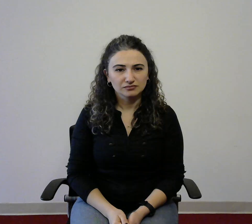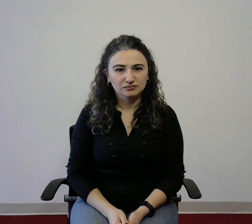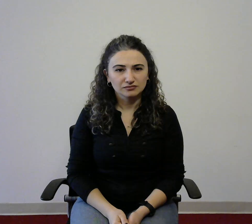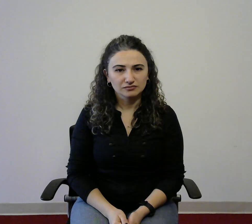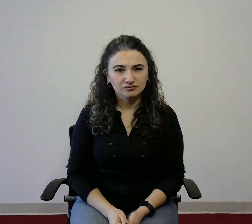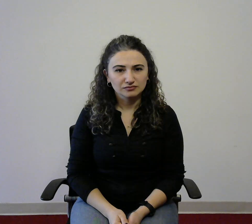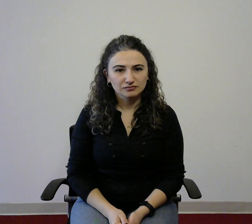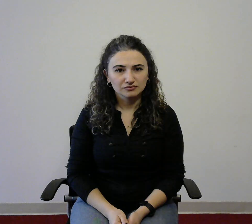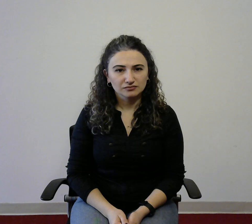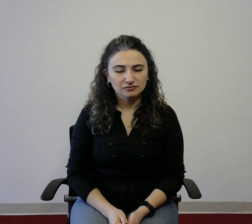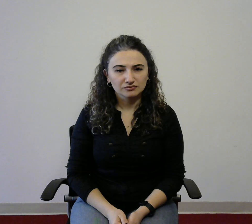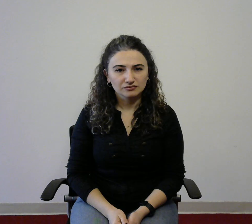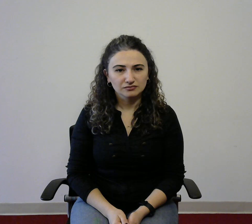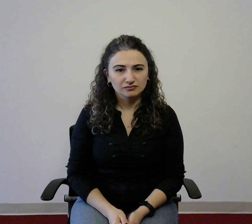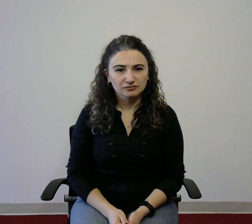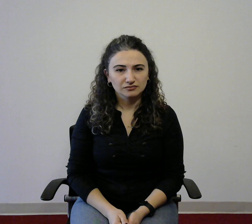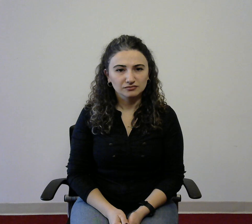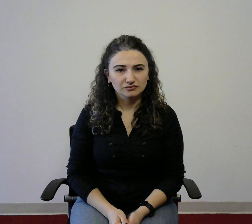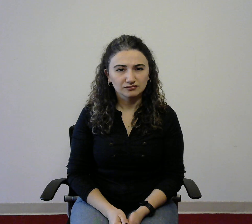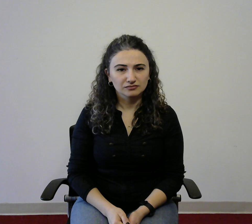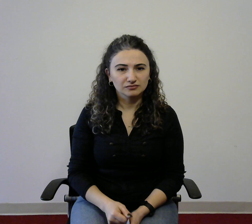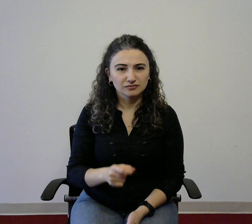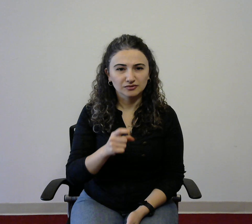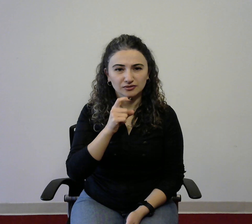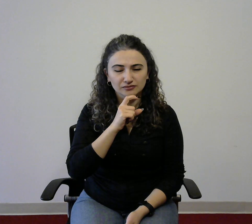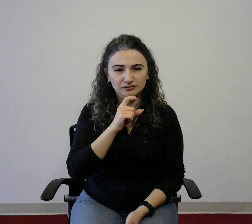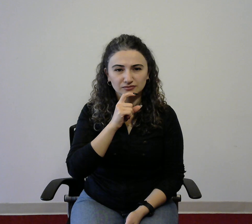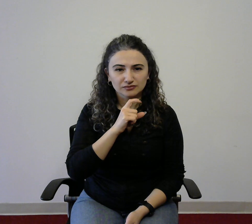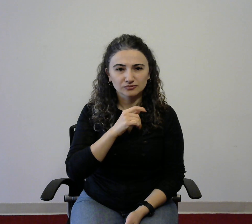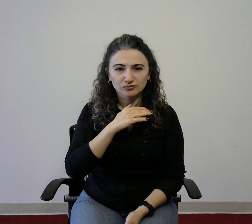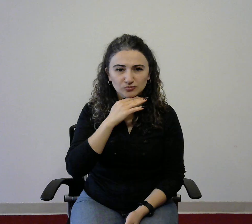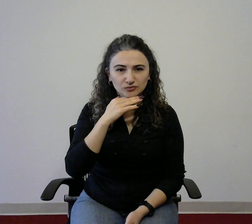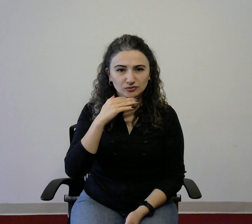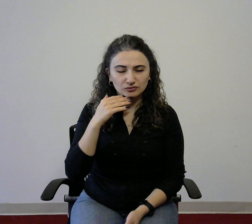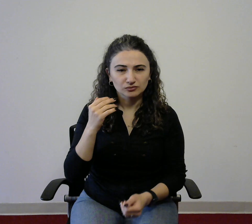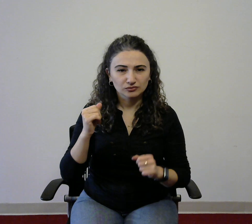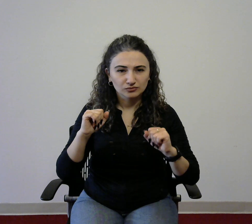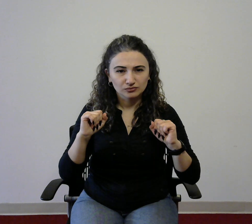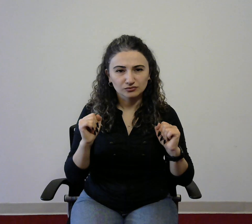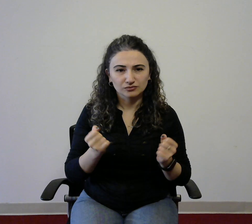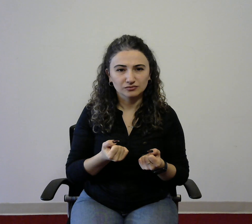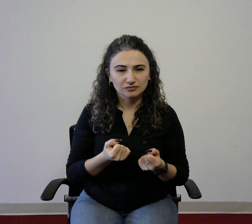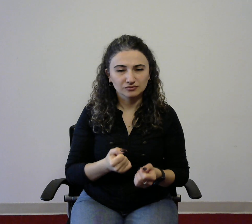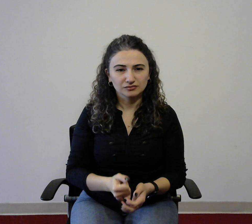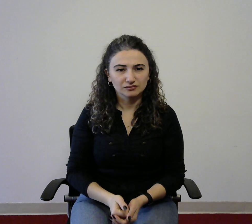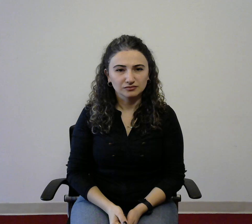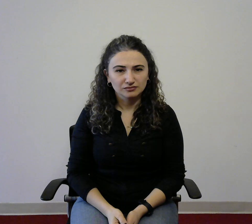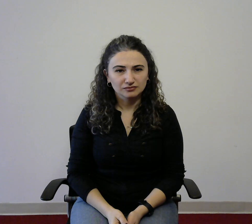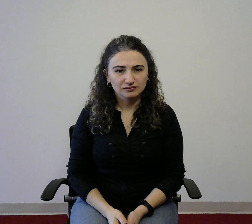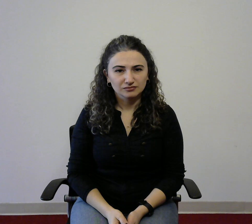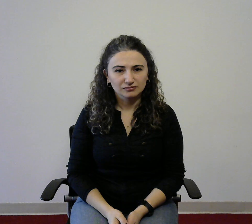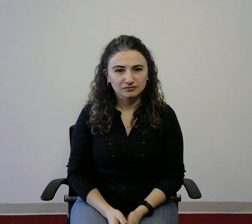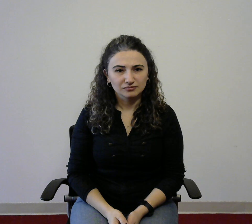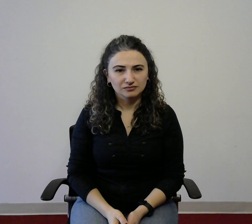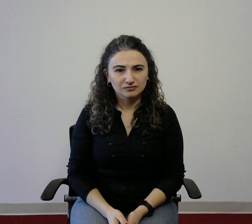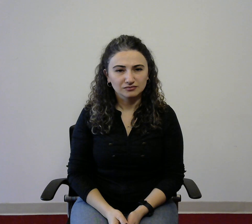Dondurma çox soyuqdur